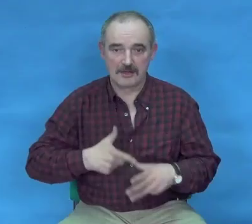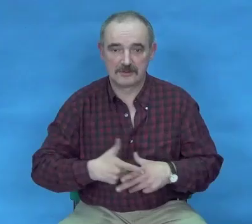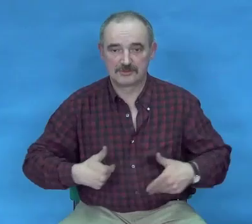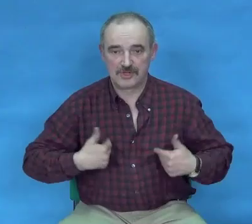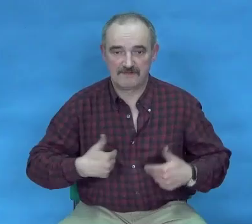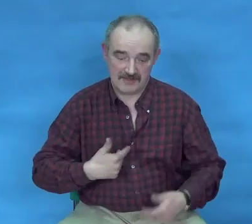Wtedy koń jest zdrowy.